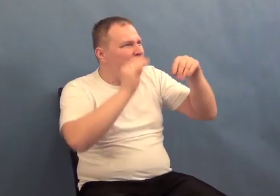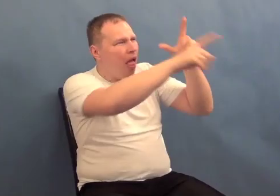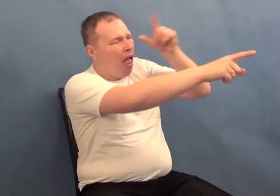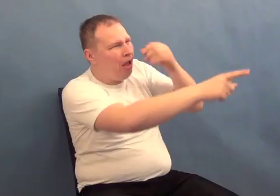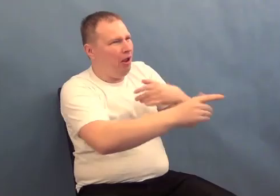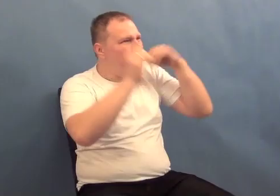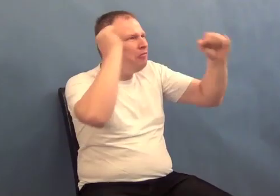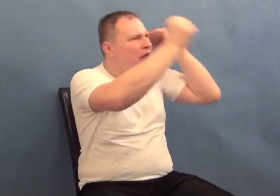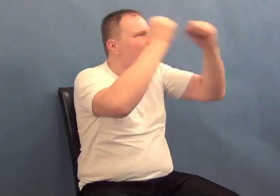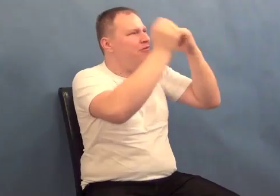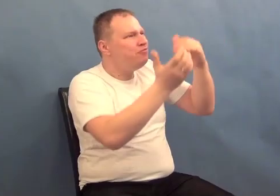"Waliliśmy w drzwi."